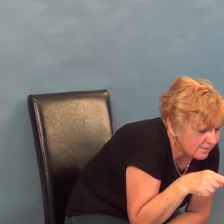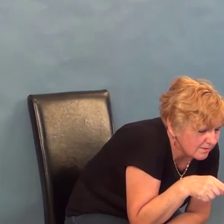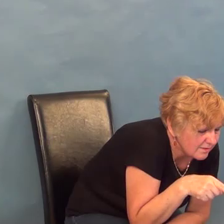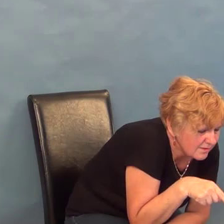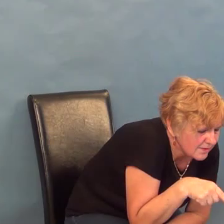Nie.